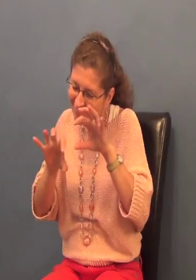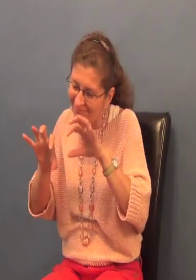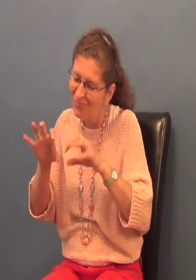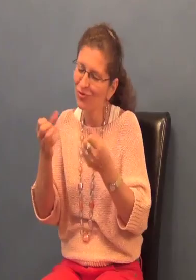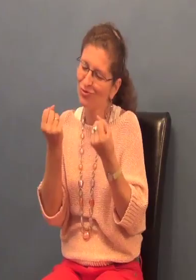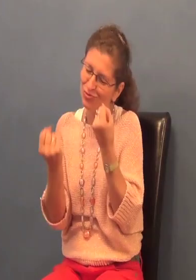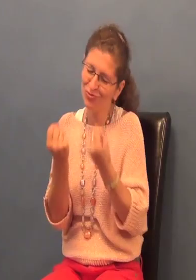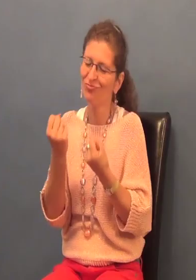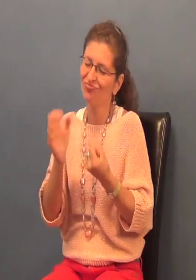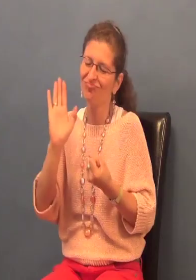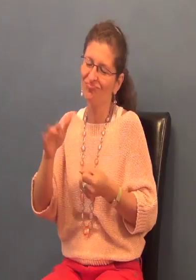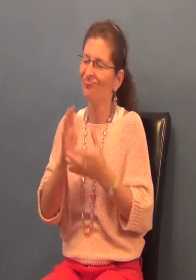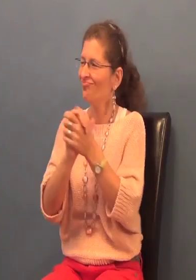Powiedzieli: "Trudno!" i pożegnali się z żabami.